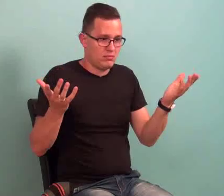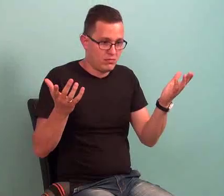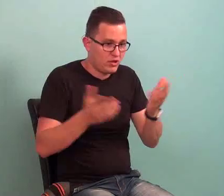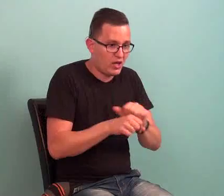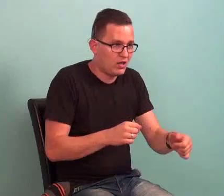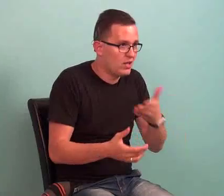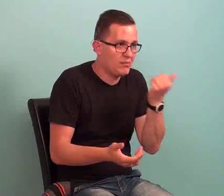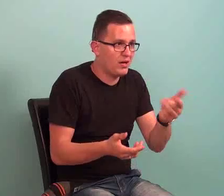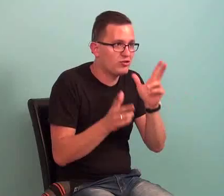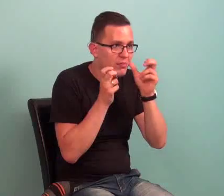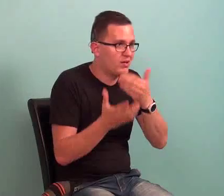"Gdzie jest...? Nie ma żaby!"